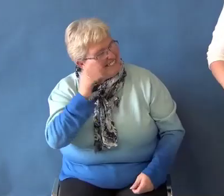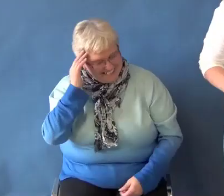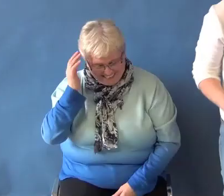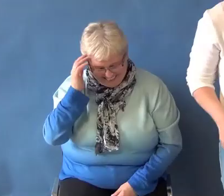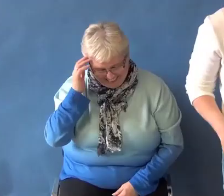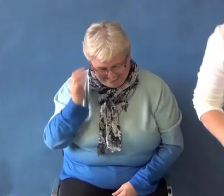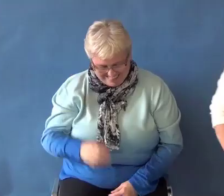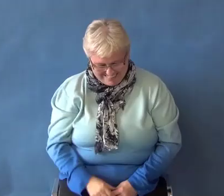Dobrze, wiem, wiem.